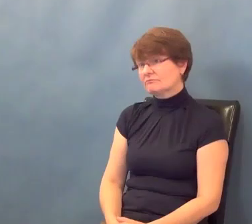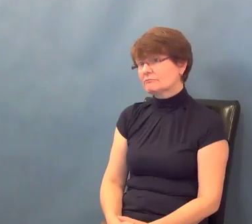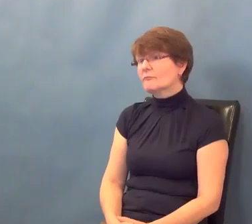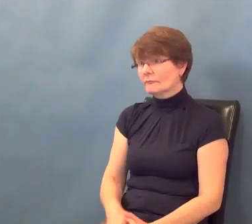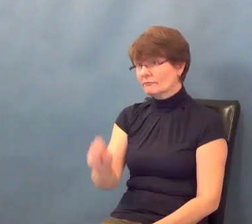Tak, tak.